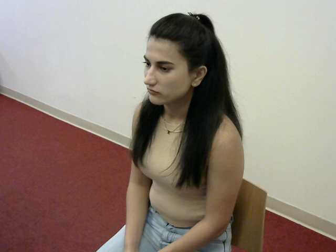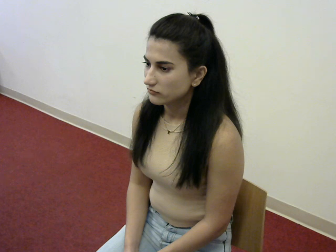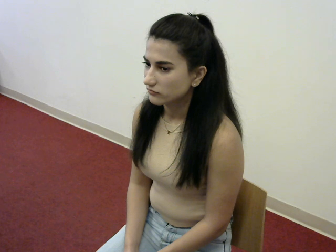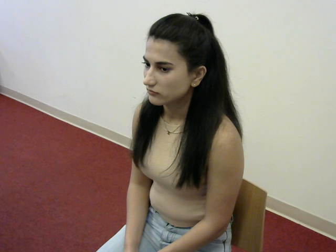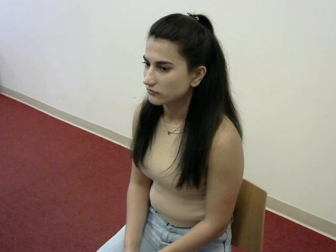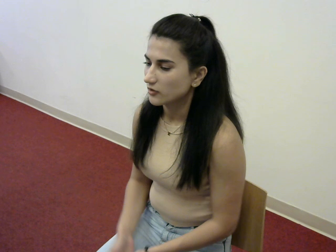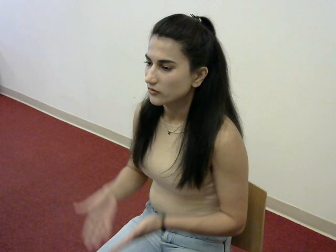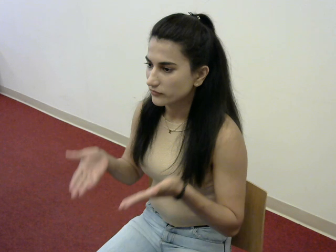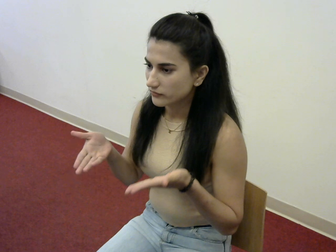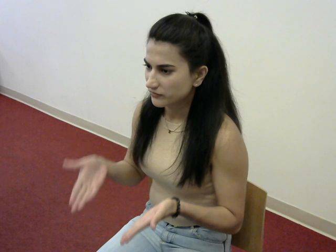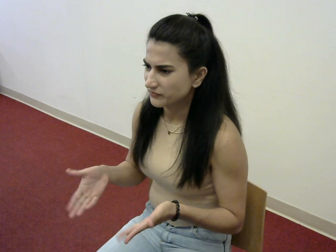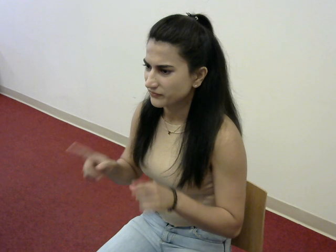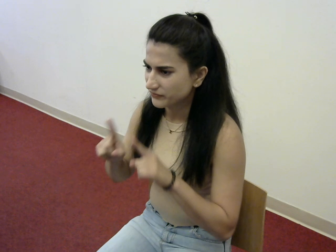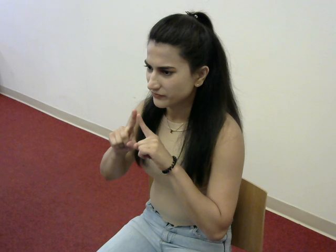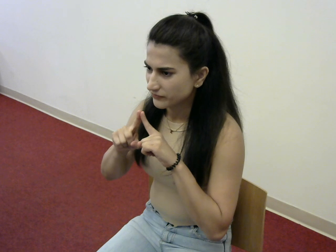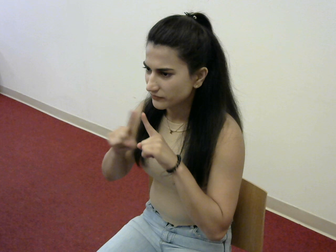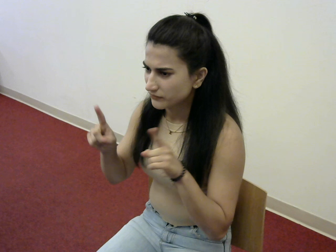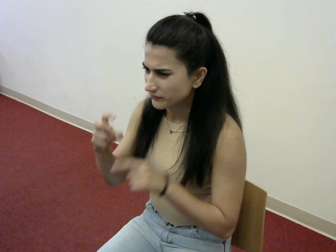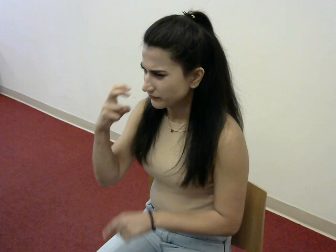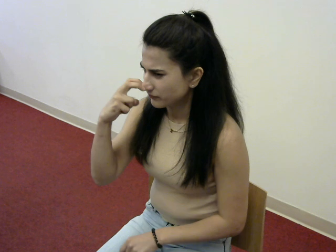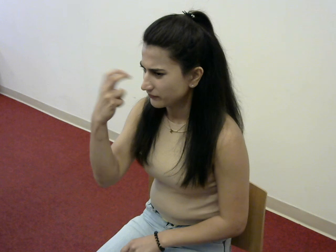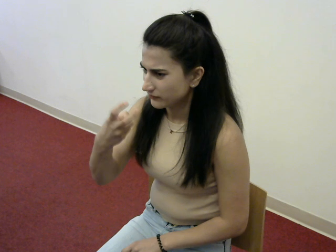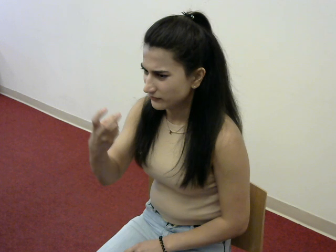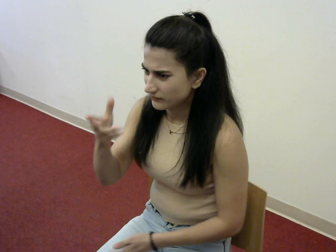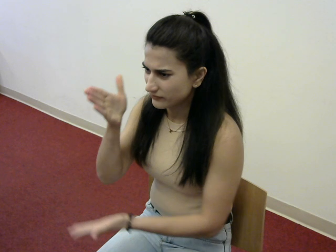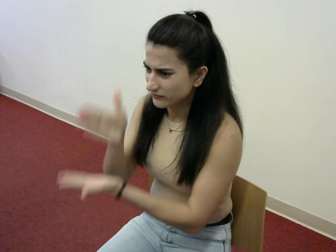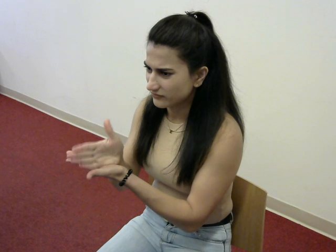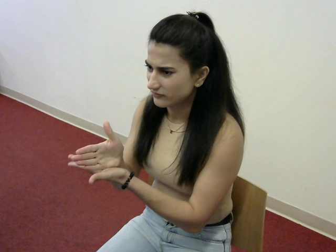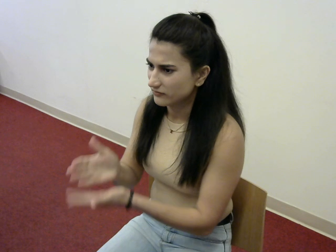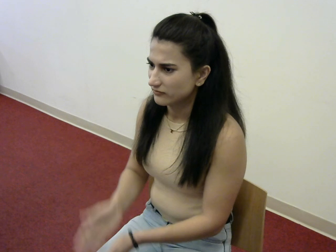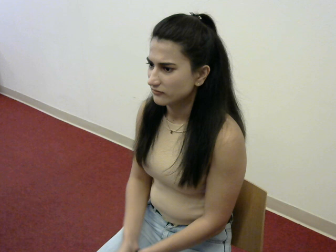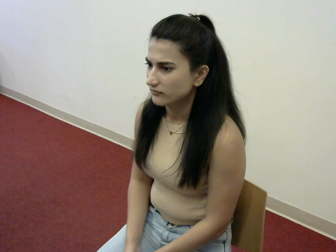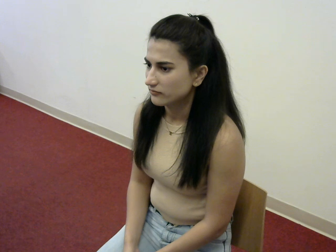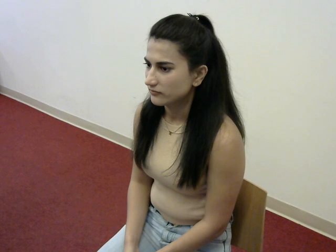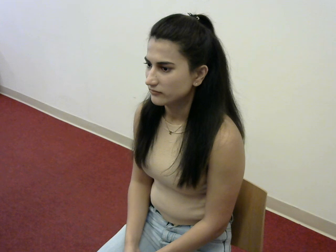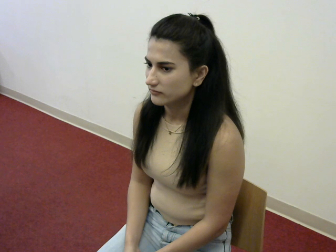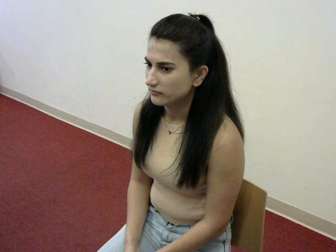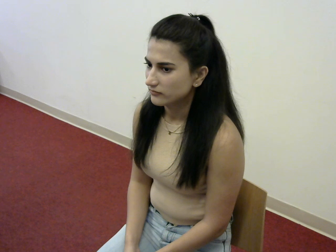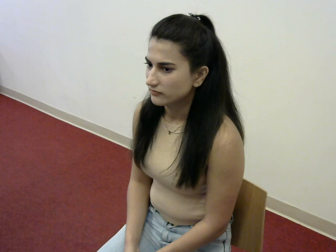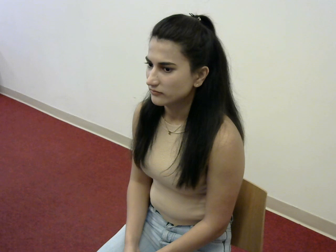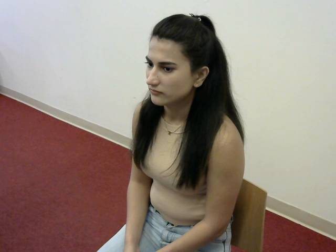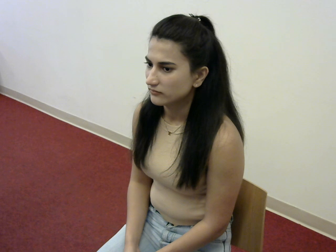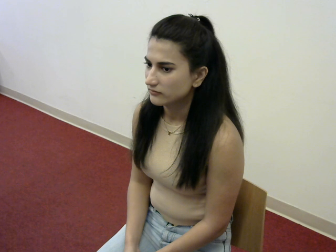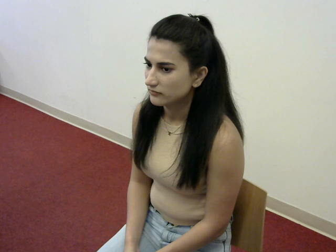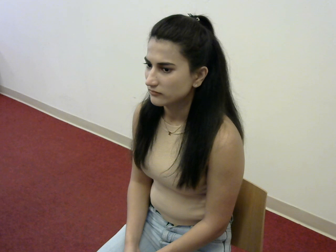Burda qəribə qoxu var